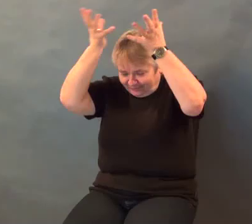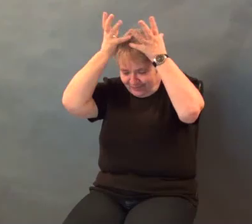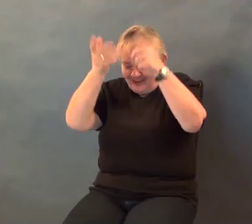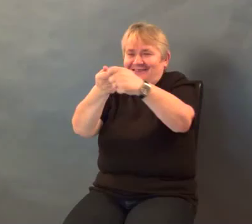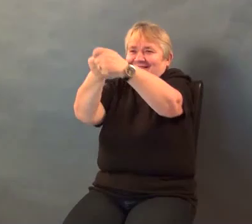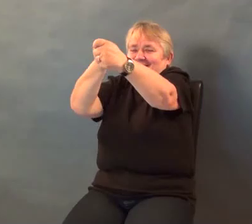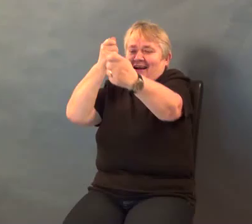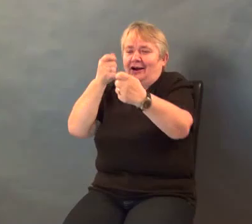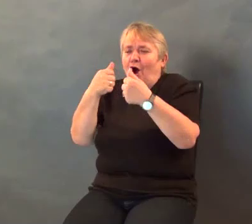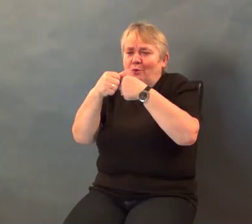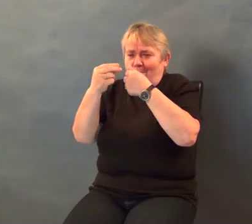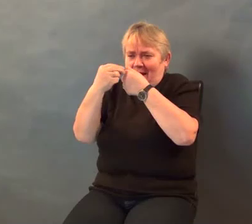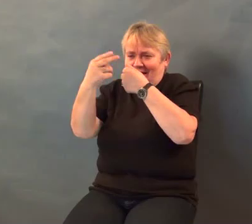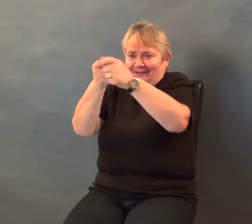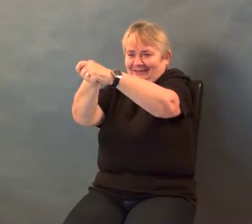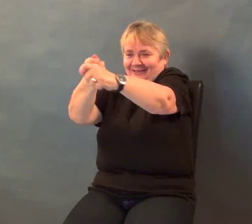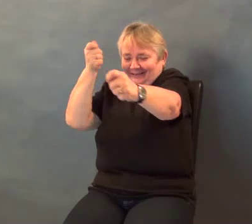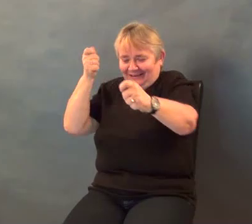Końcówka strzały była z gumy.